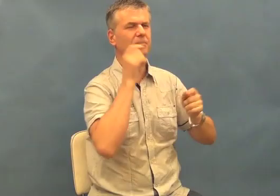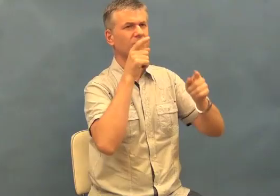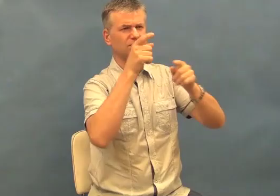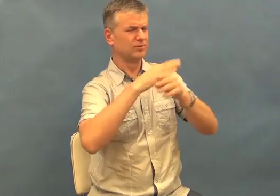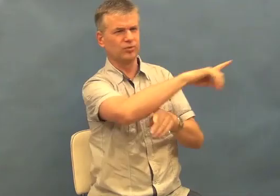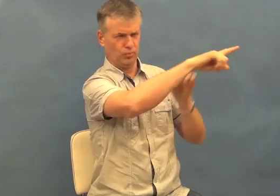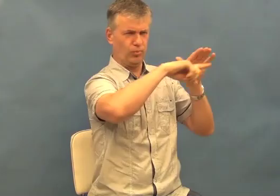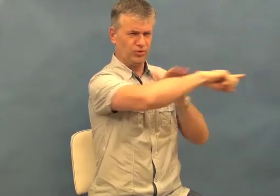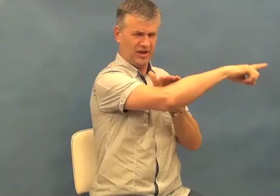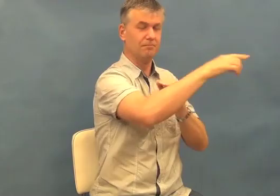Chłopiec już uciekł.